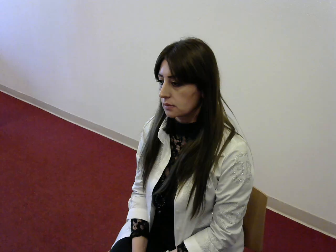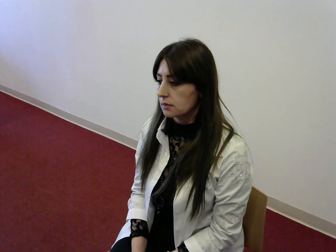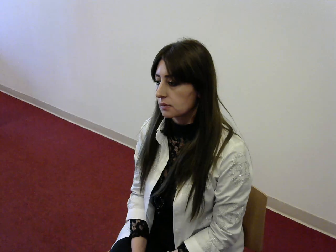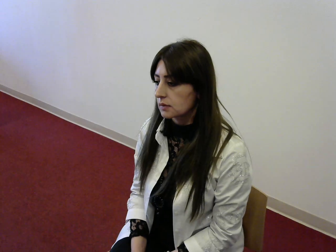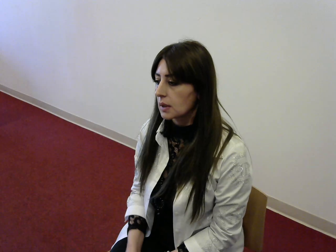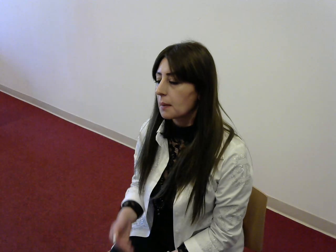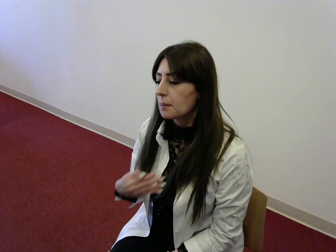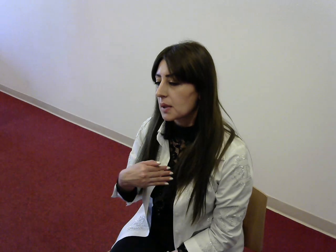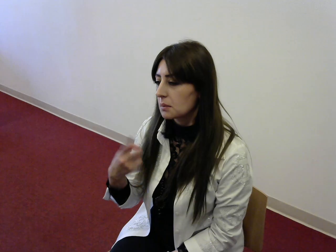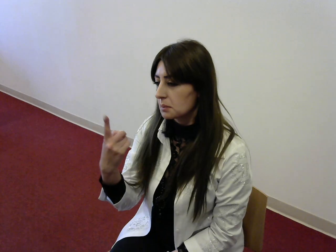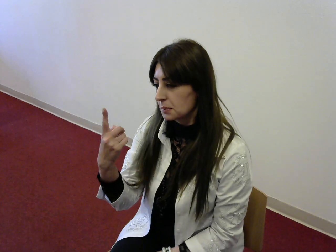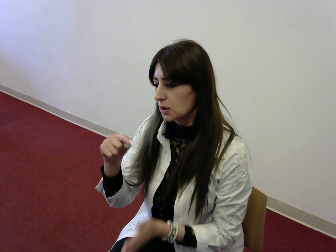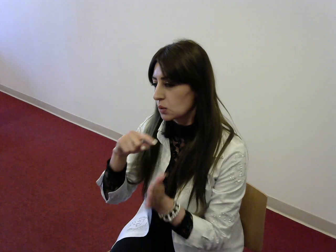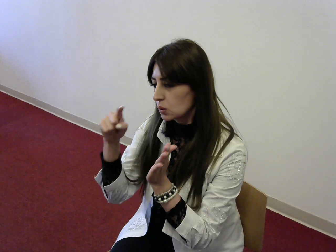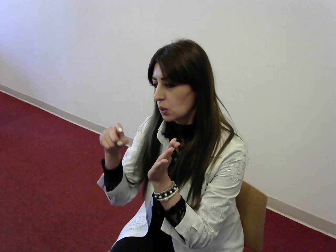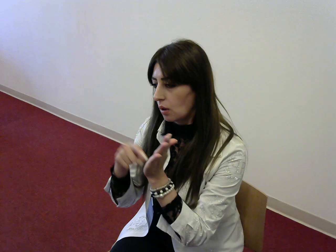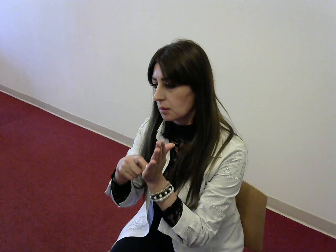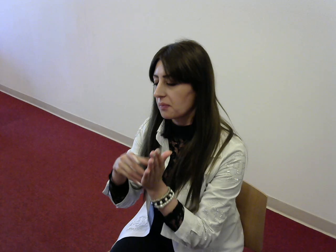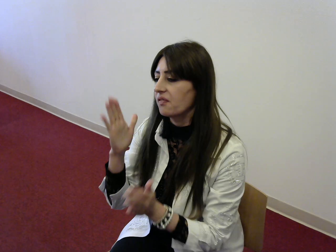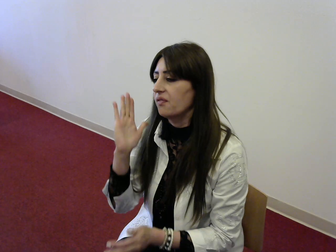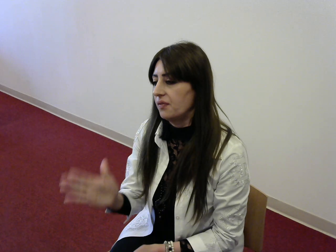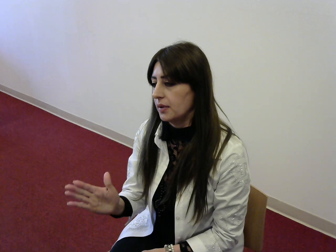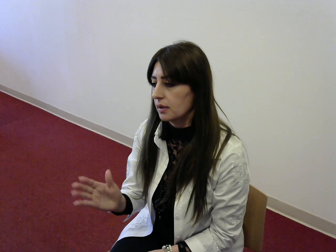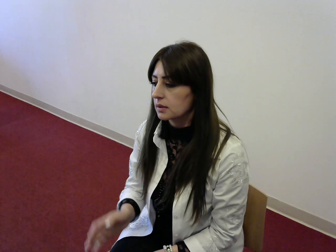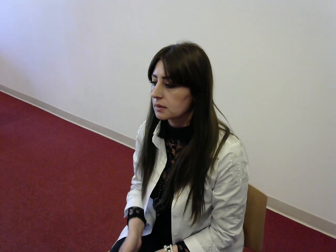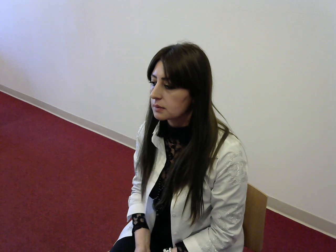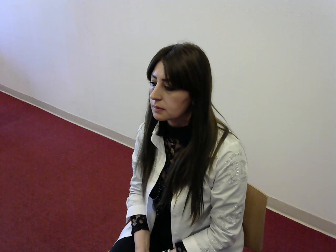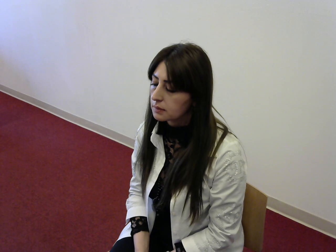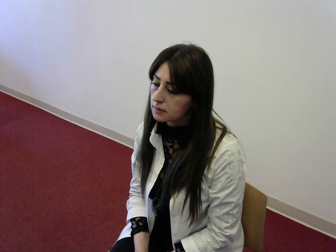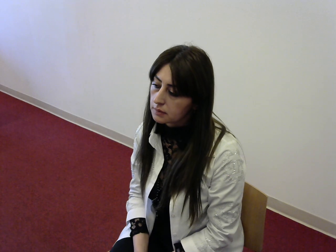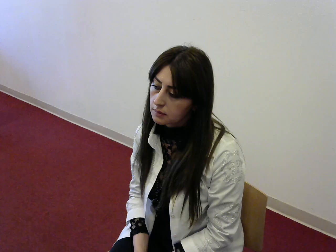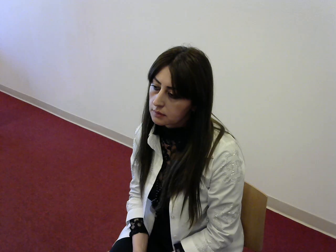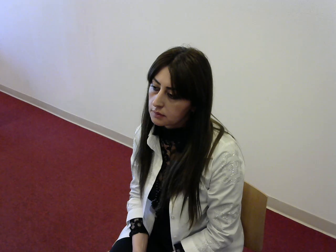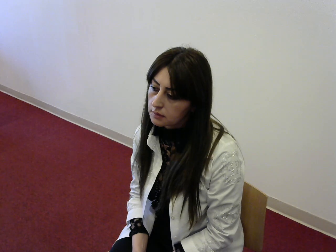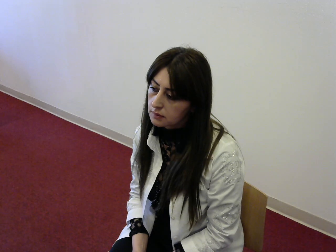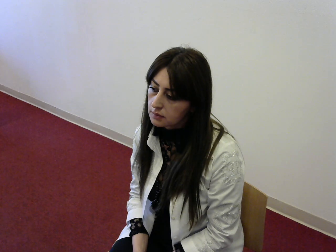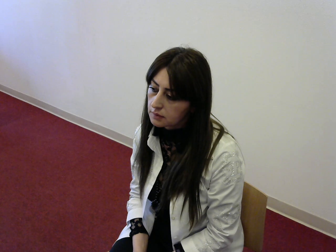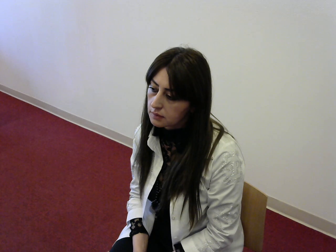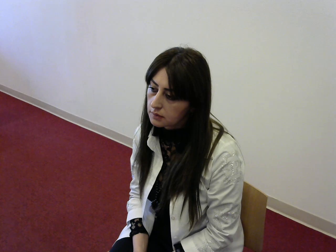Mənim bir sualım var